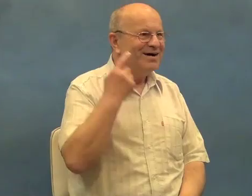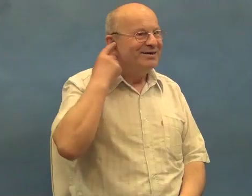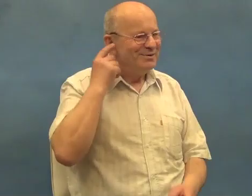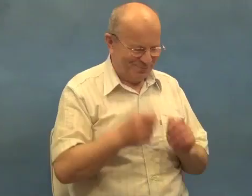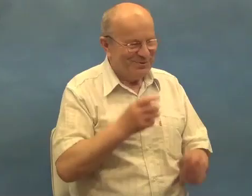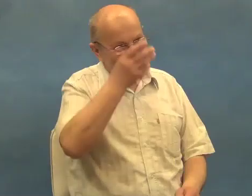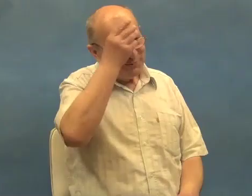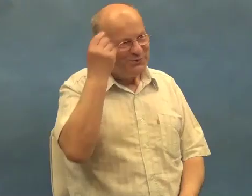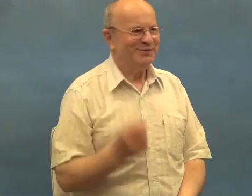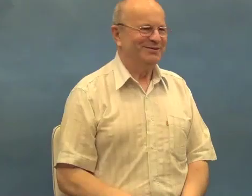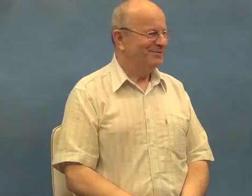Słyszał granie na cymbałkach i było mu przyjemnie.